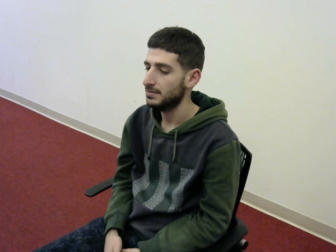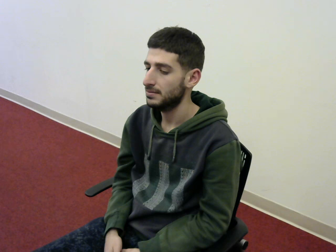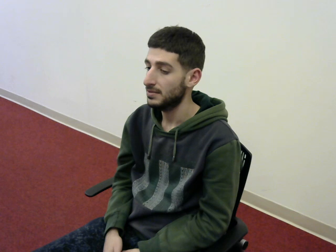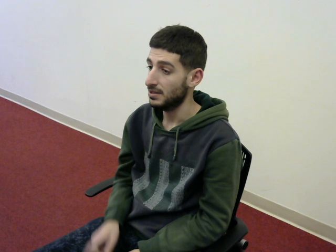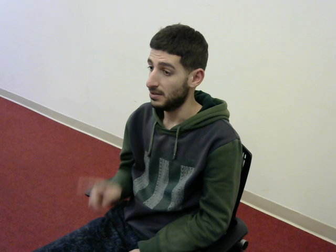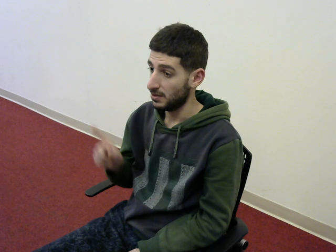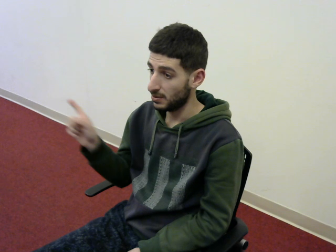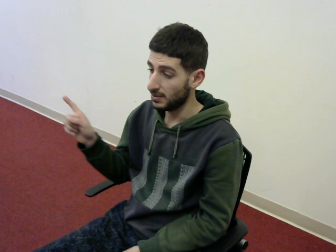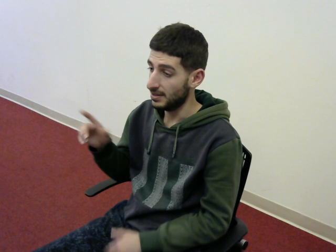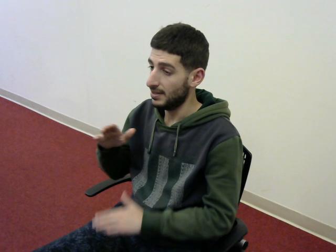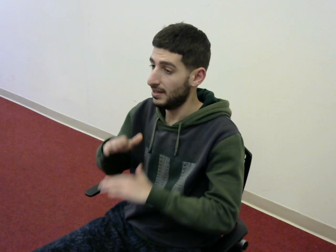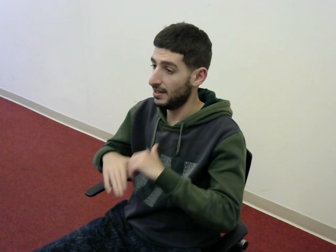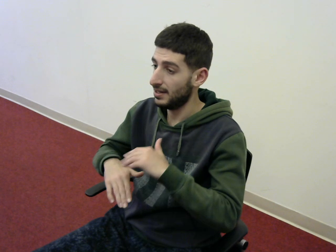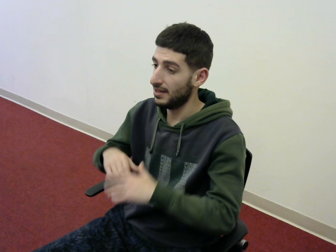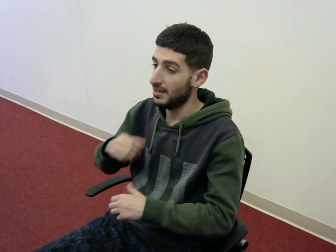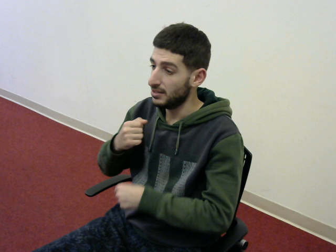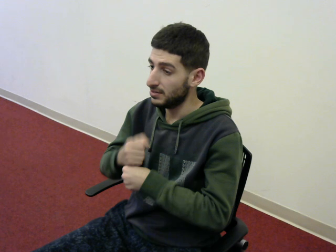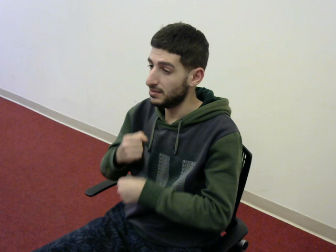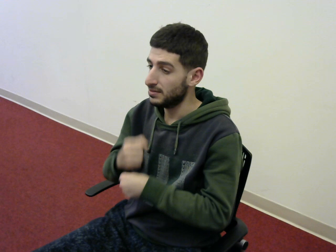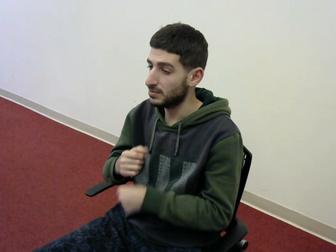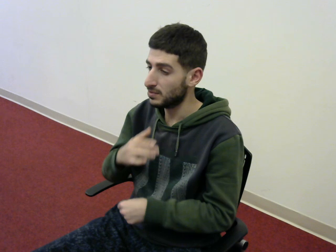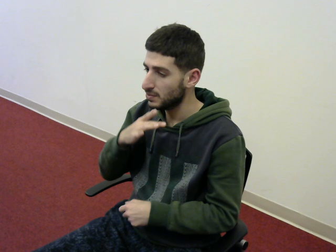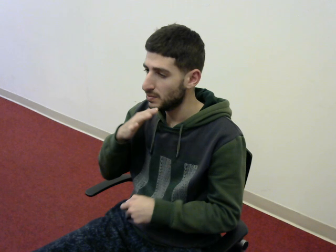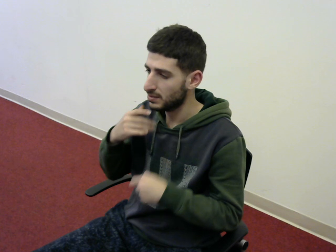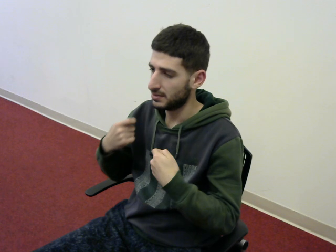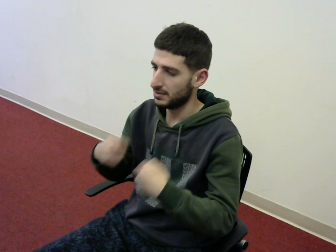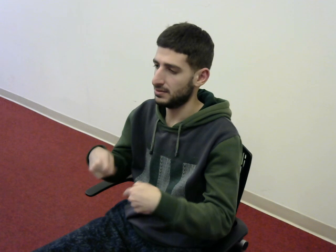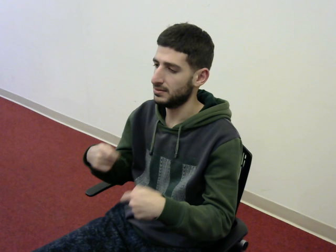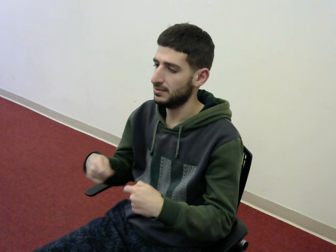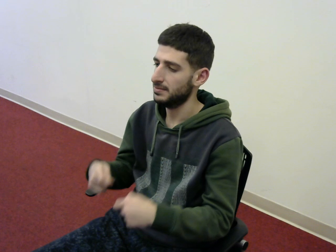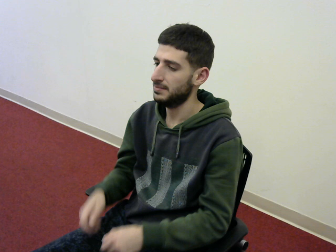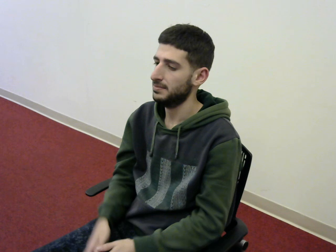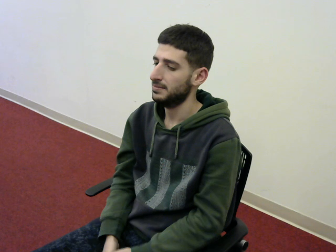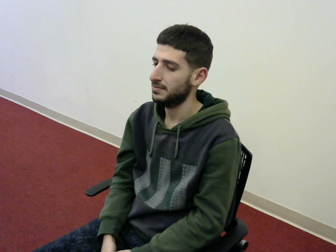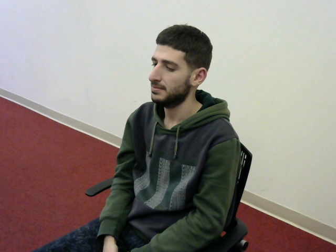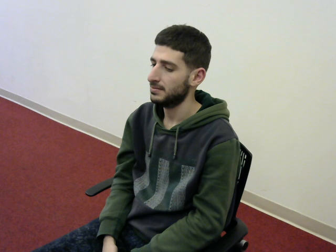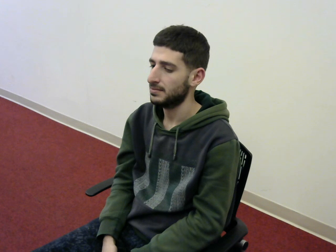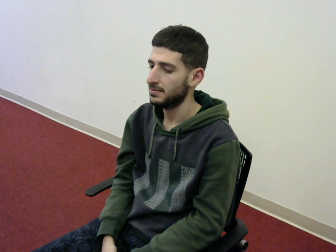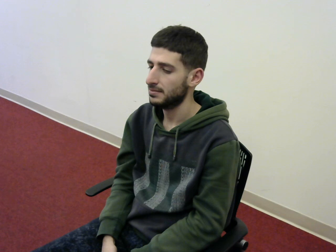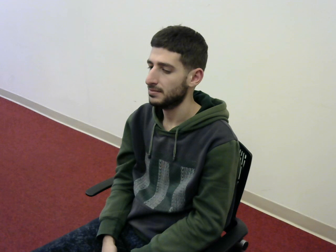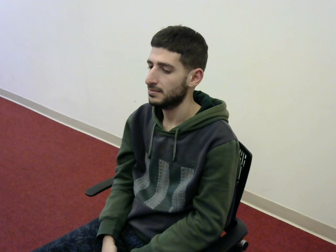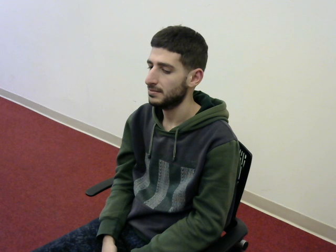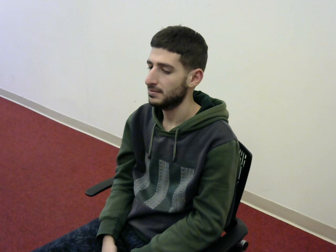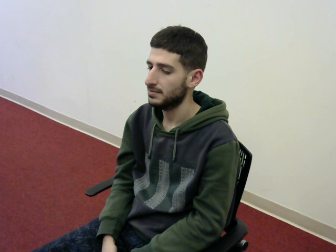Onun əl işləri çox satılır